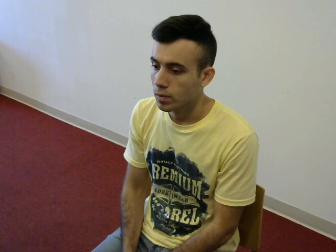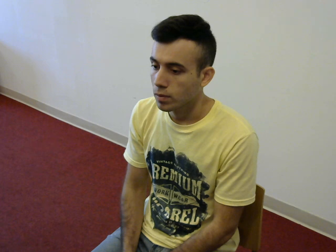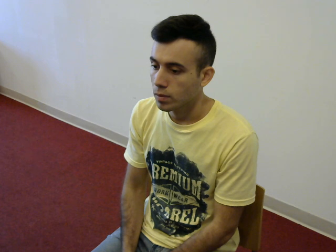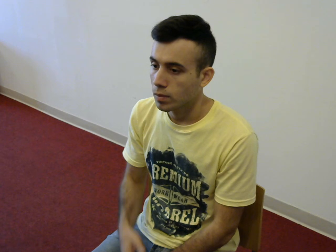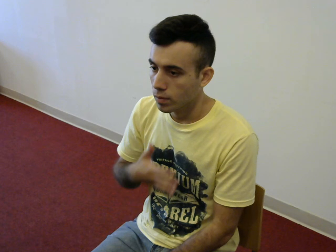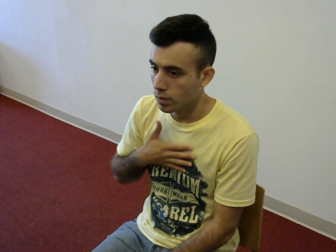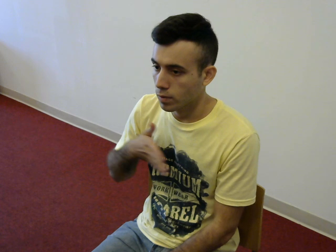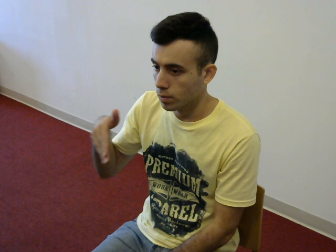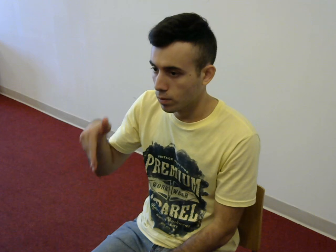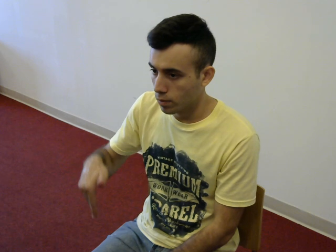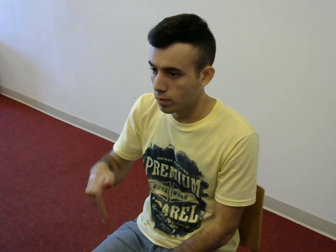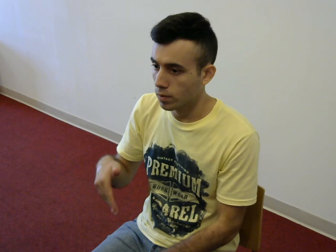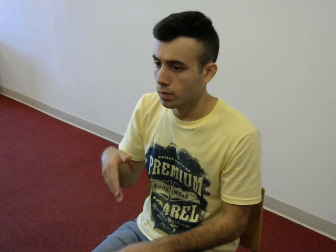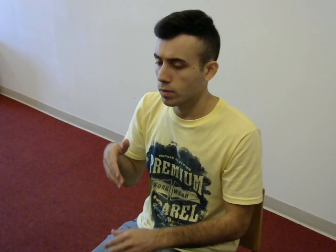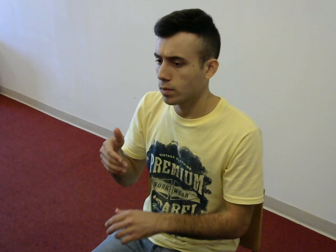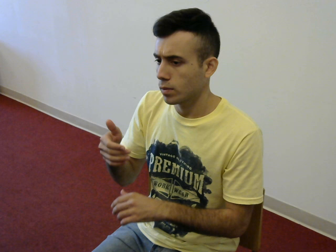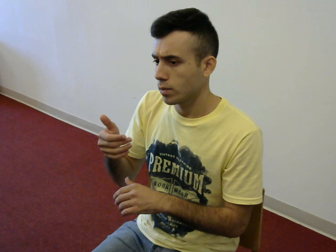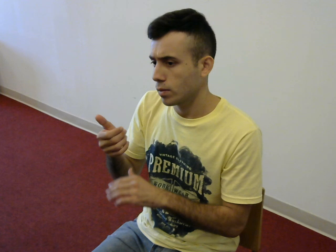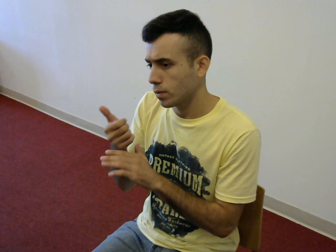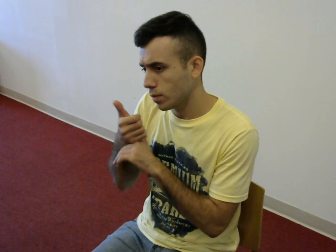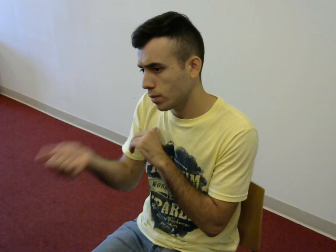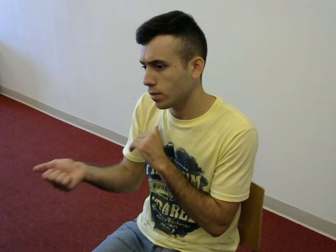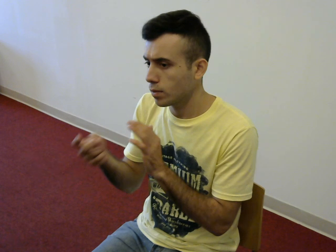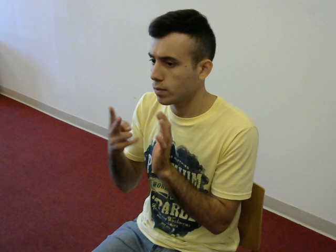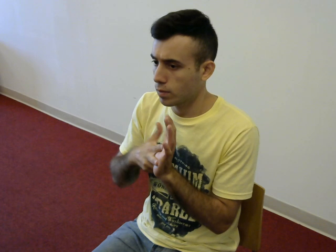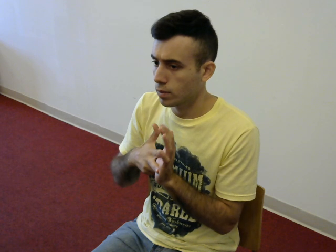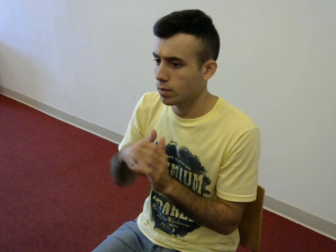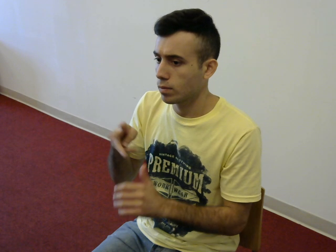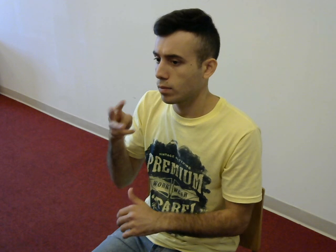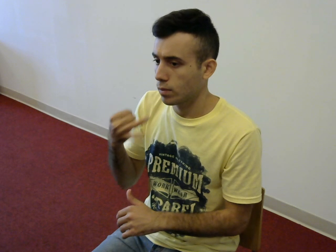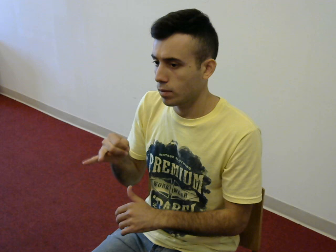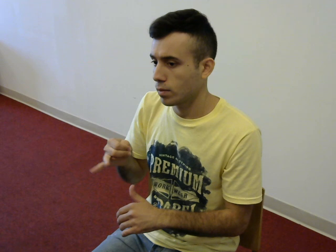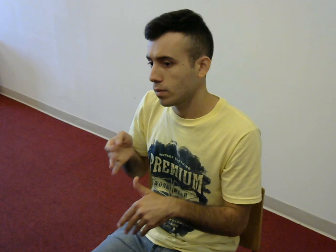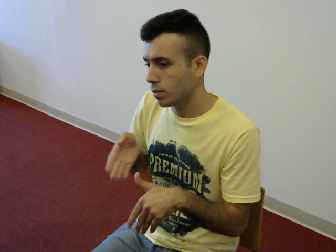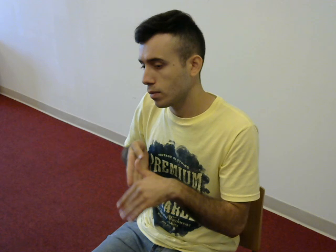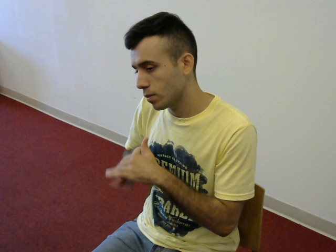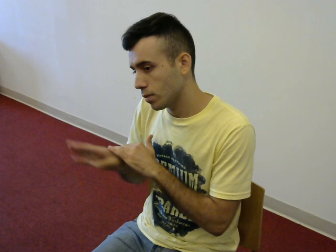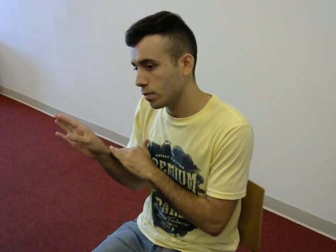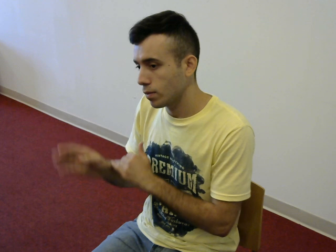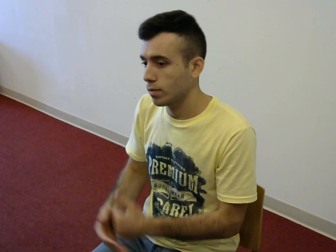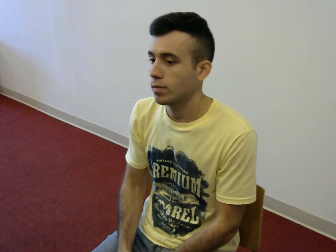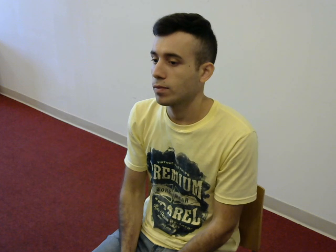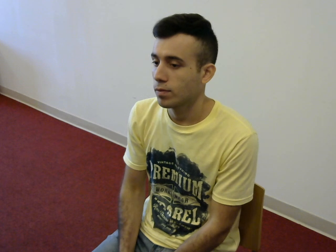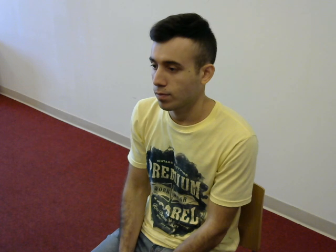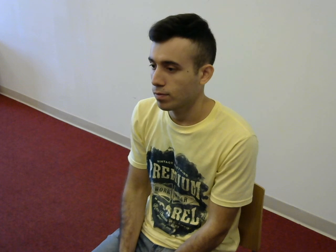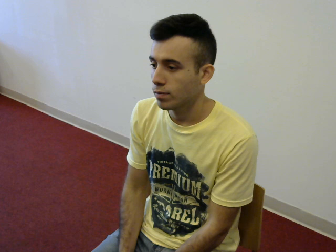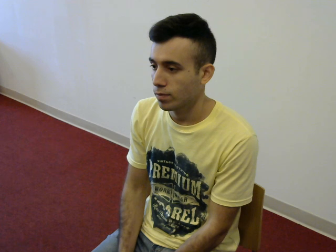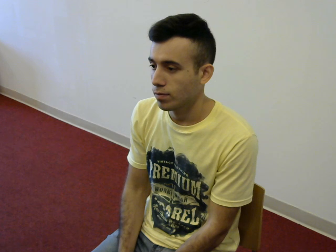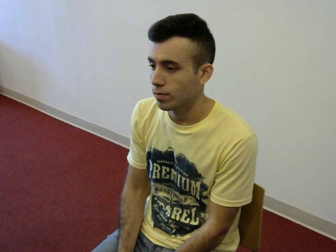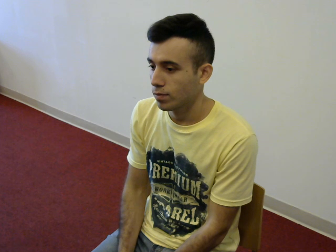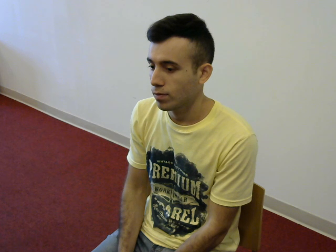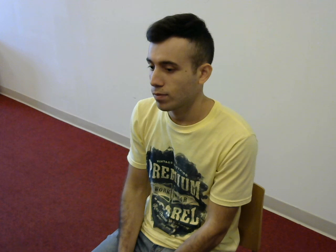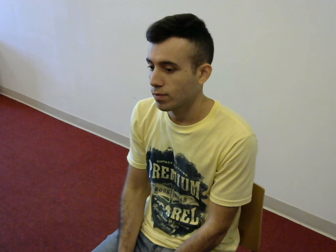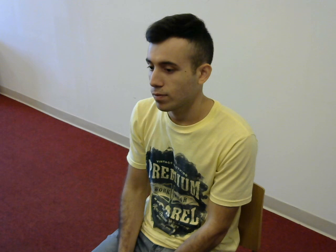Mən burdan çıxıb 28 maya gedəcəm